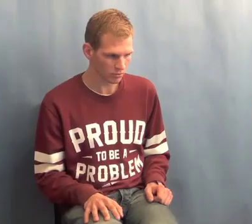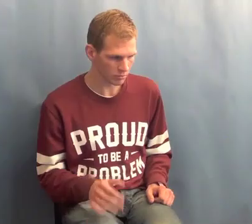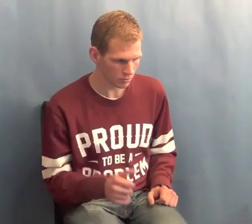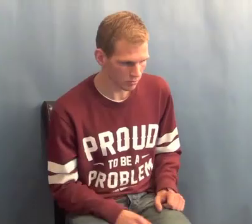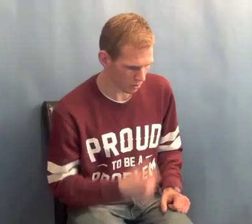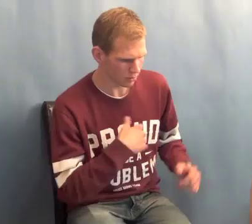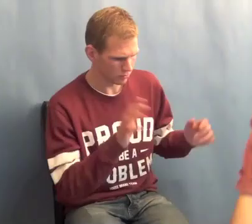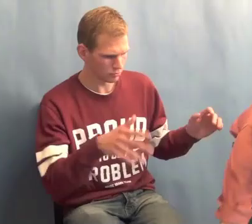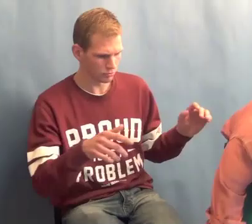No tak, jest.